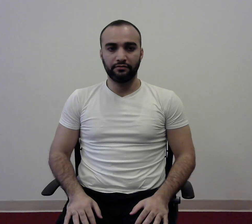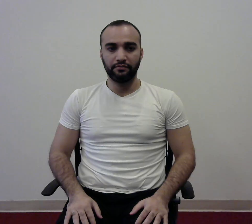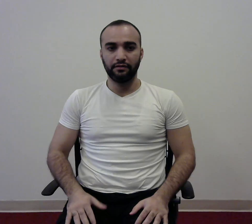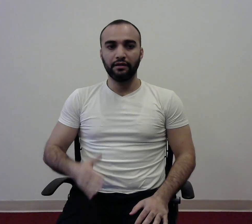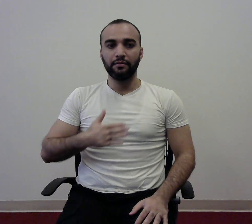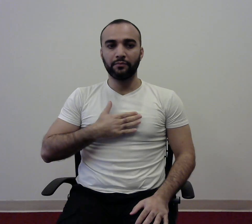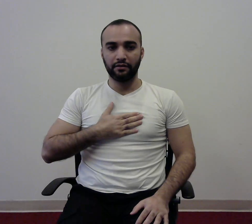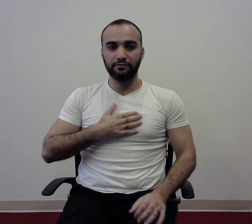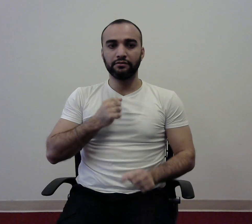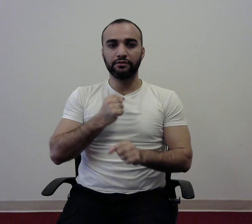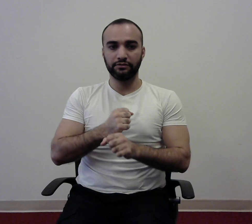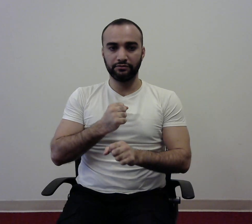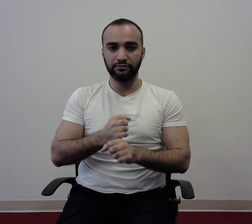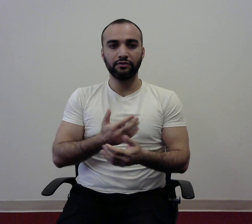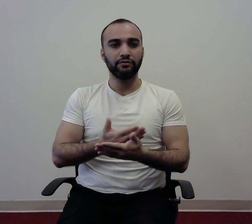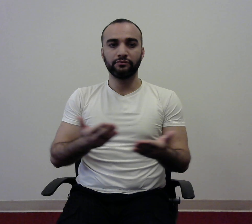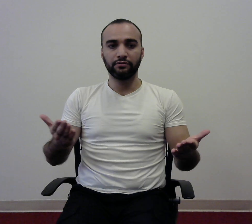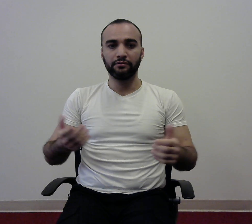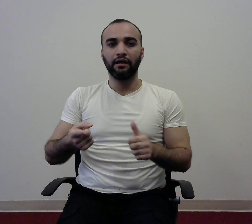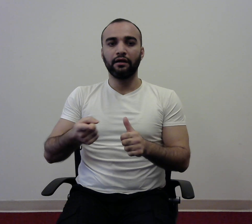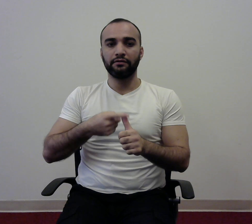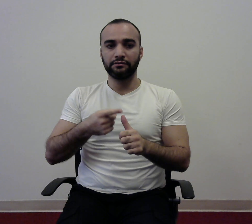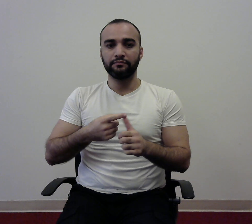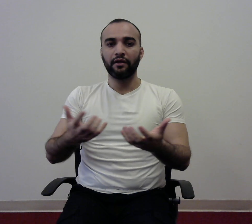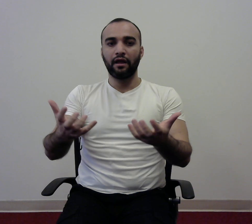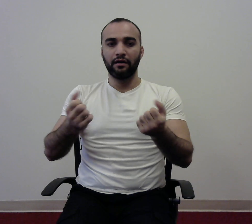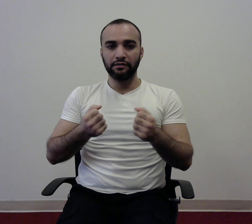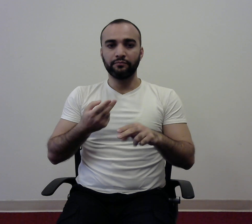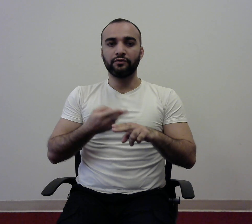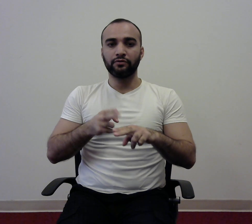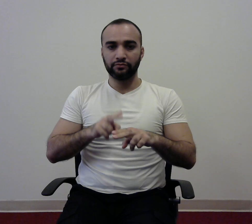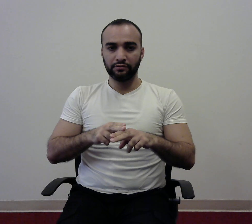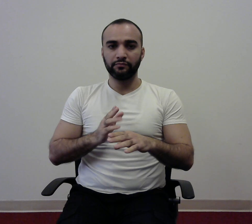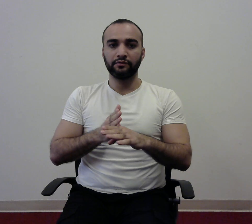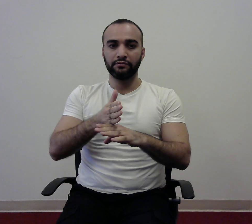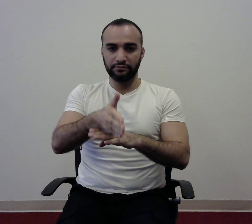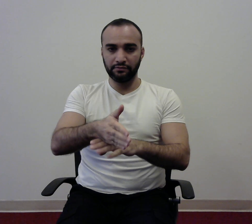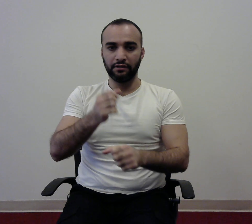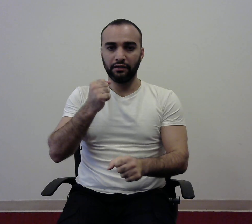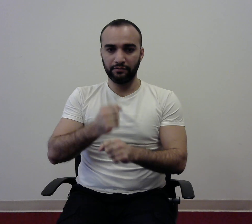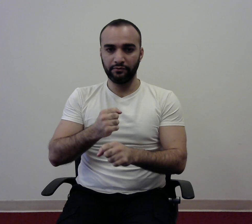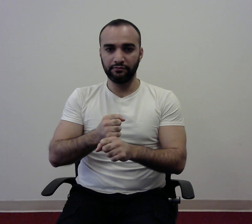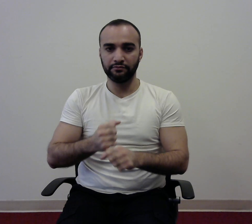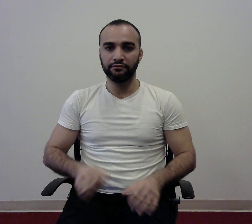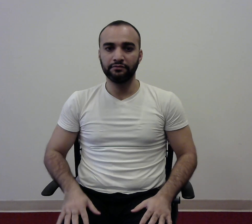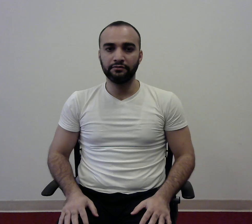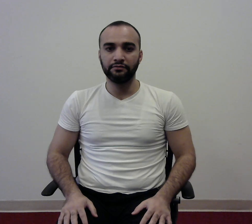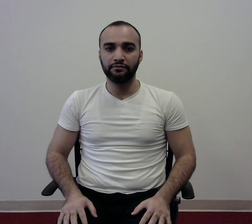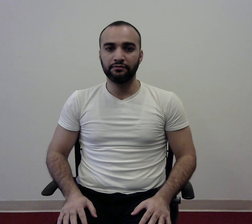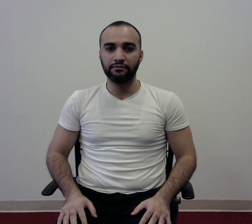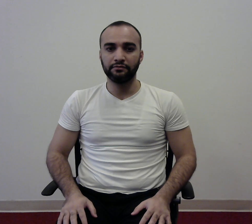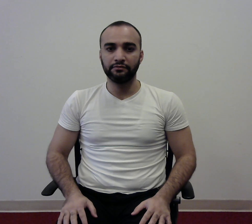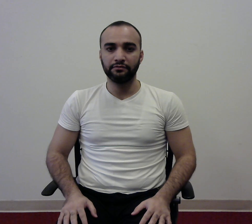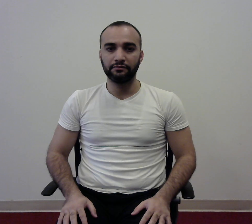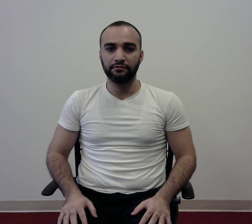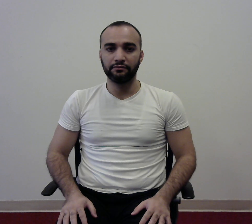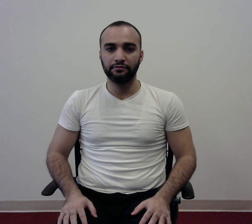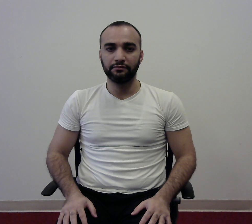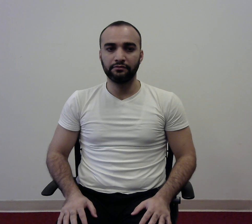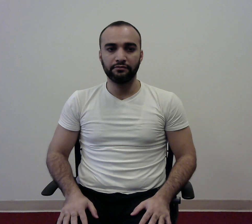Mən işsiz adı almaq üçün müraciət edirəm